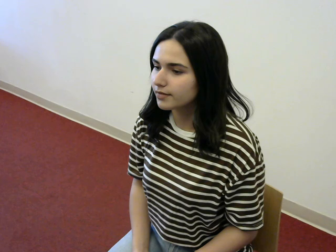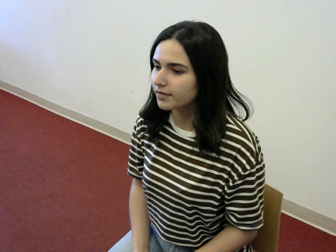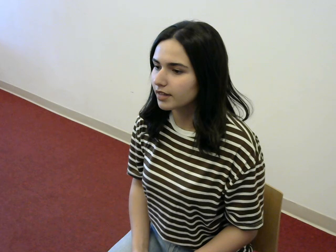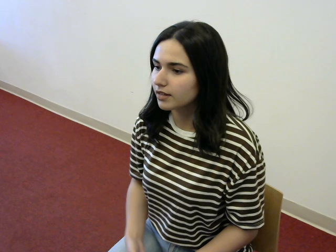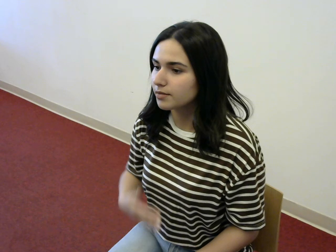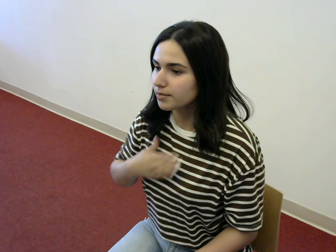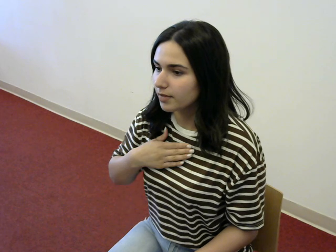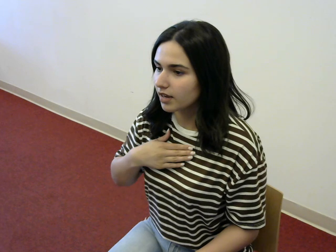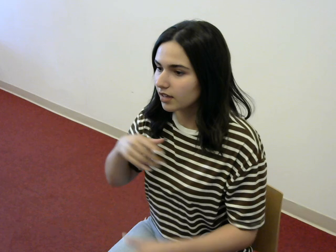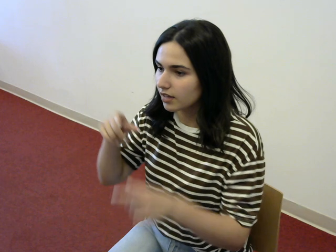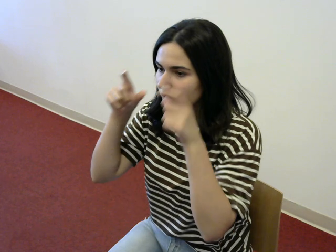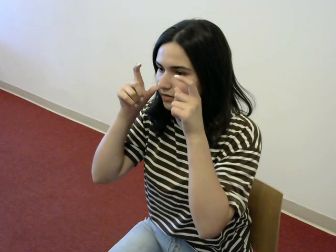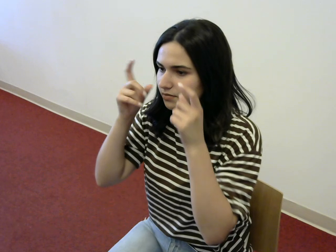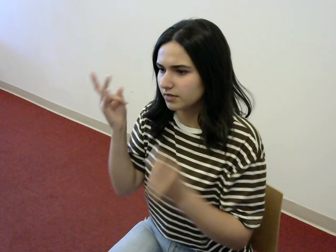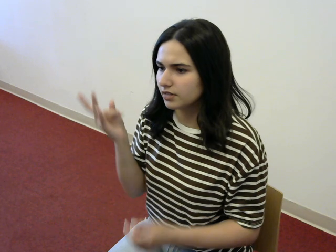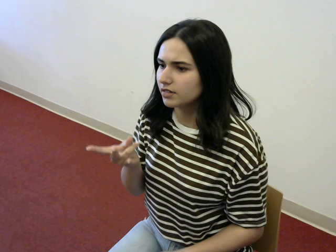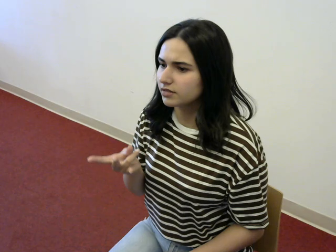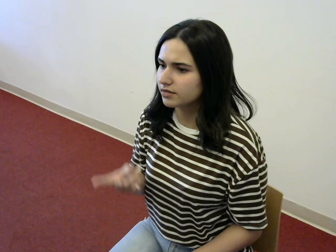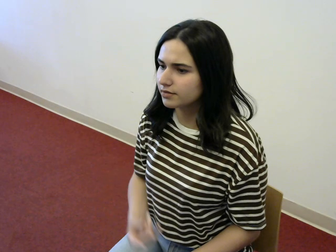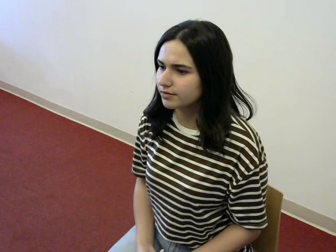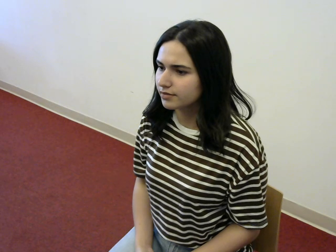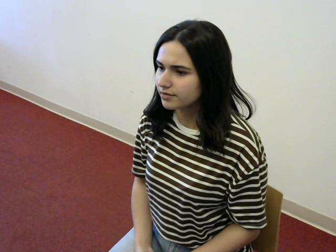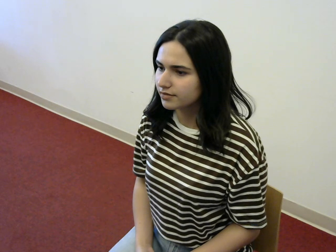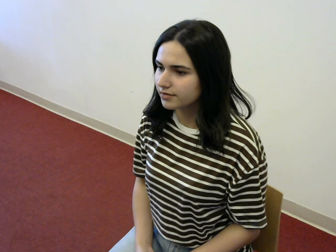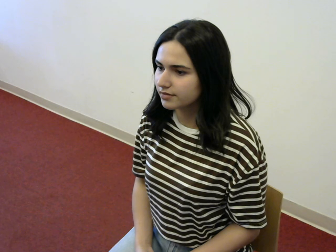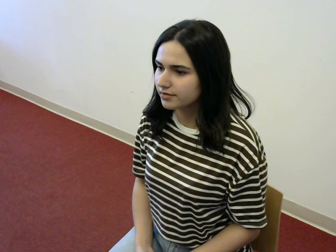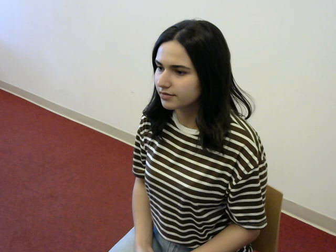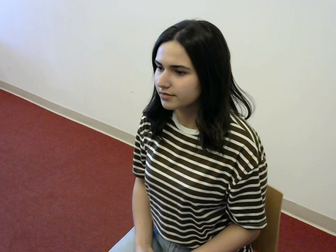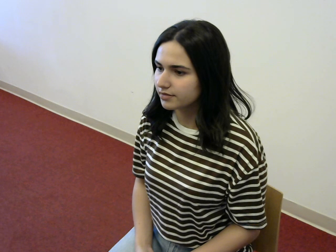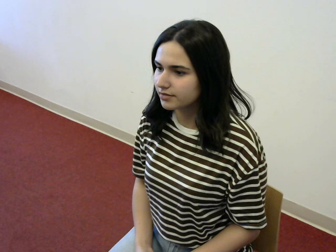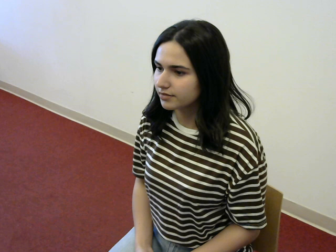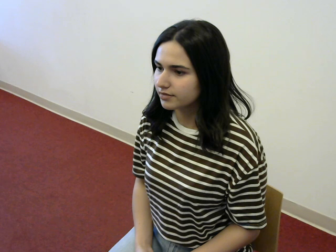Mənə eynək lazımdır